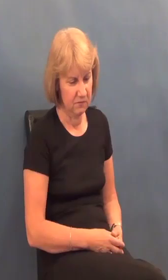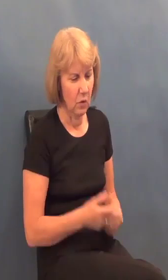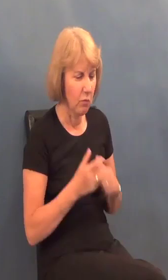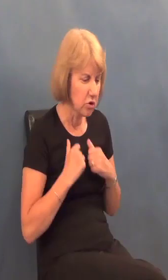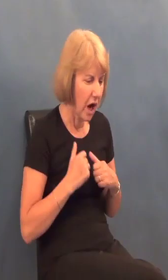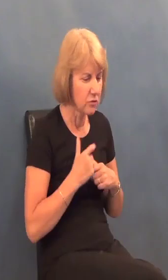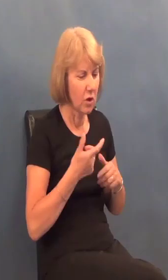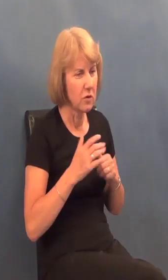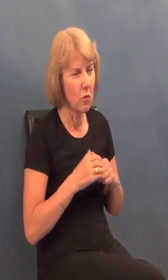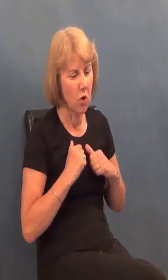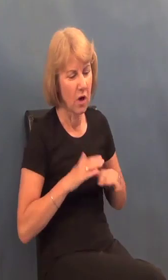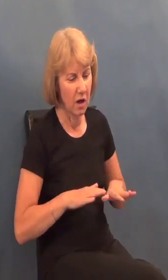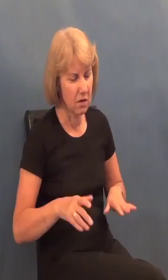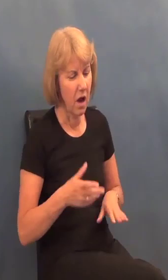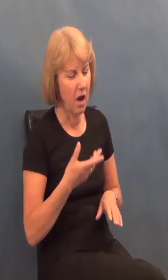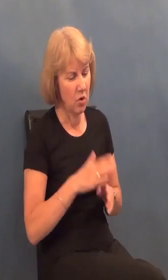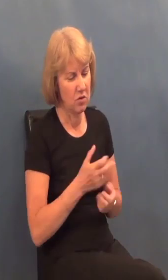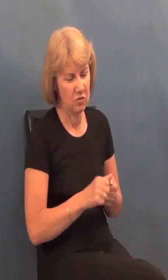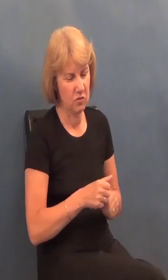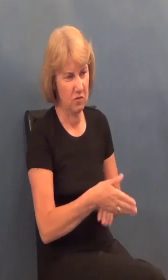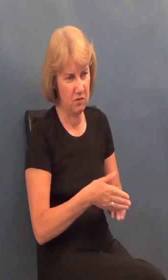Tu się oczekuje na coś, więc nie wolno niszczyć ławki piłując ją.